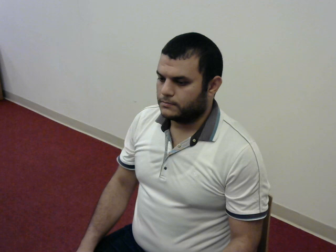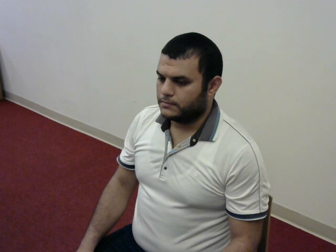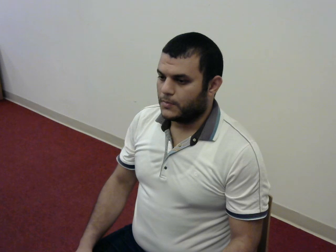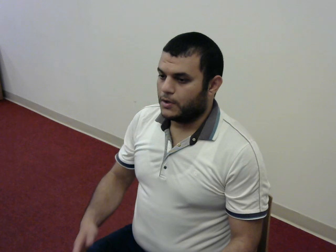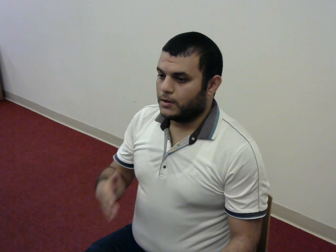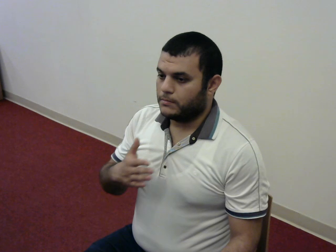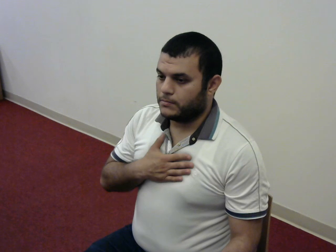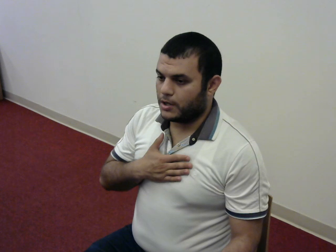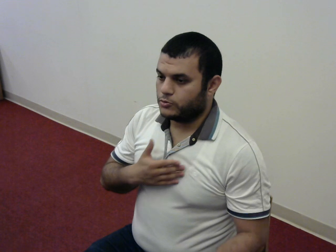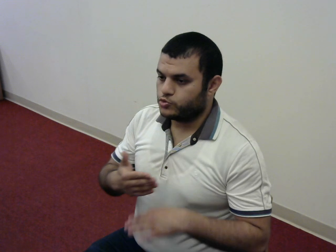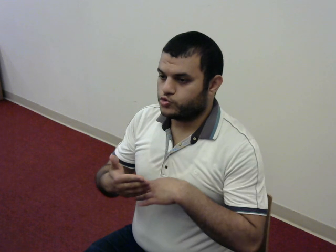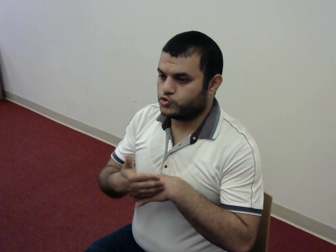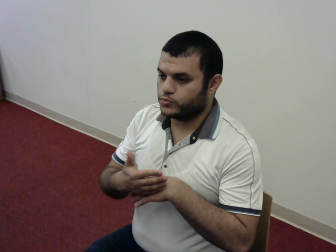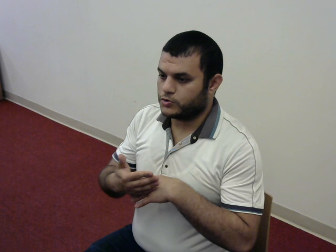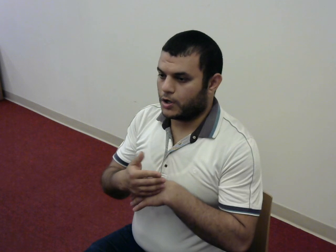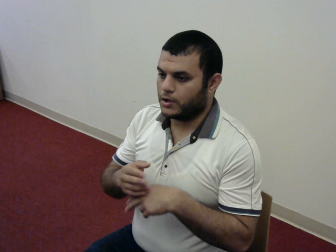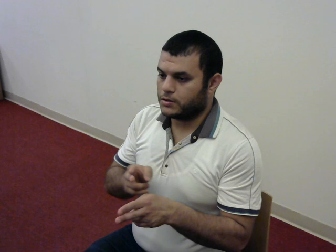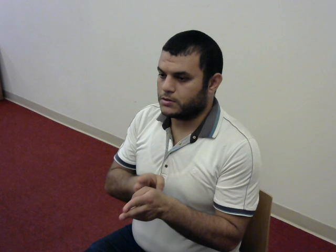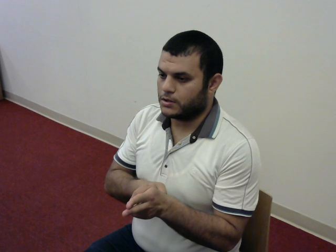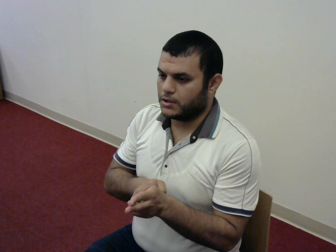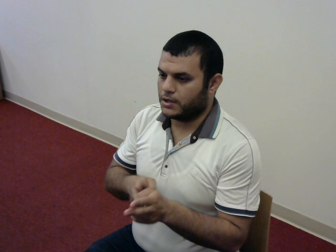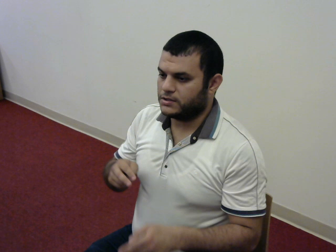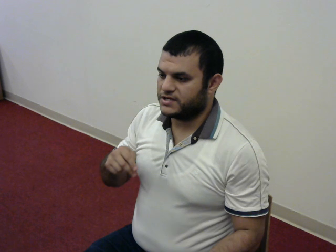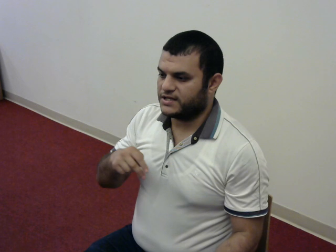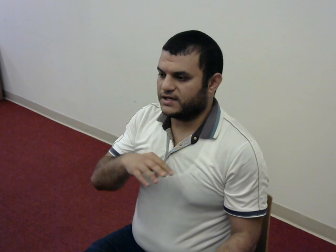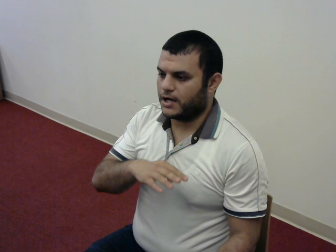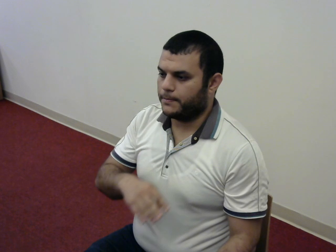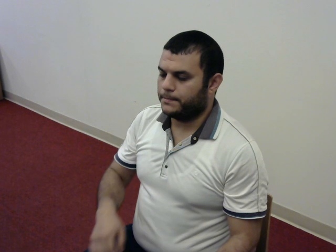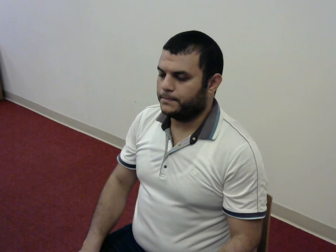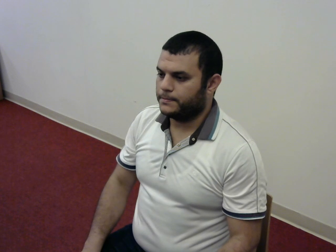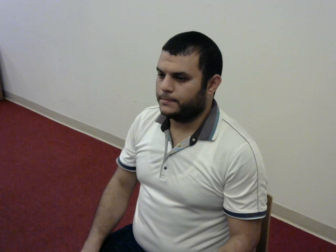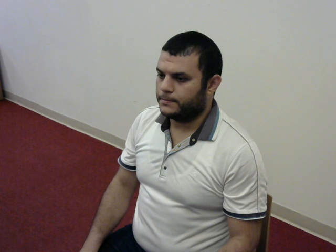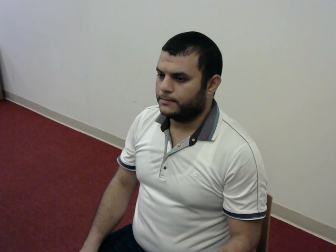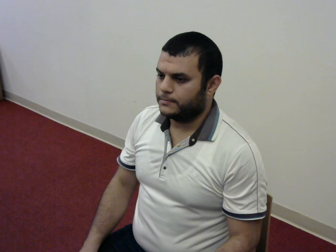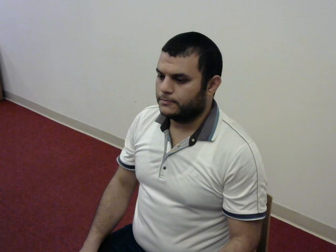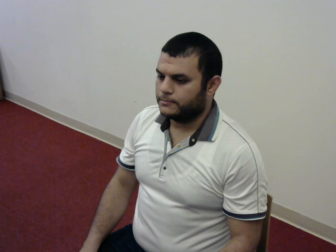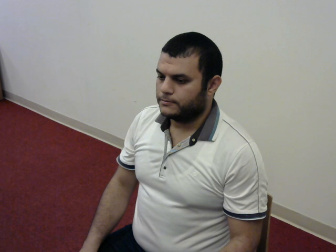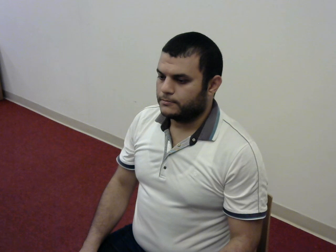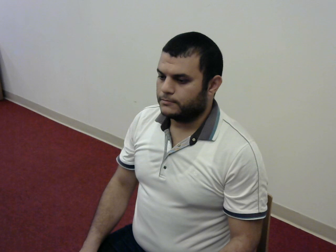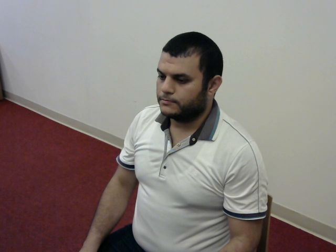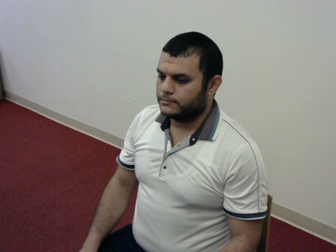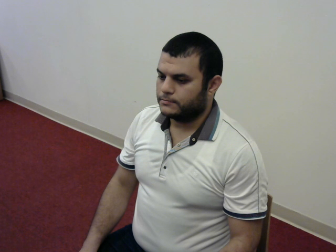Mən Sumqayıta qatarla gedirəm